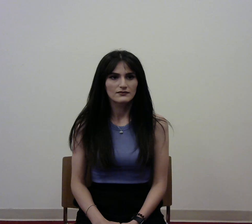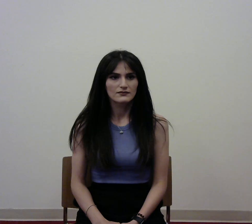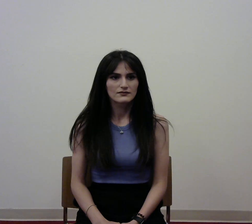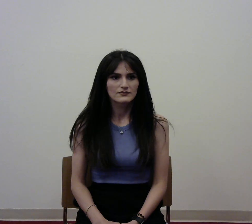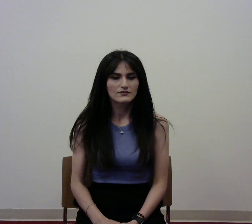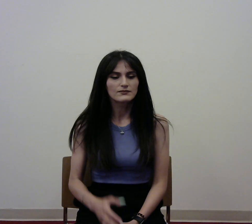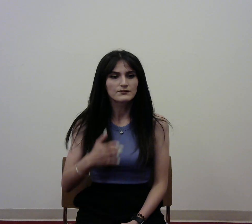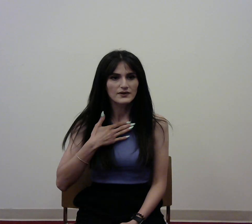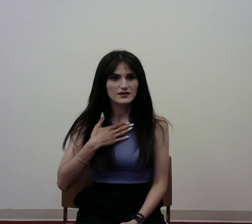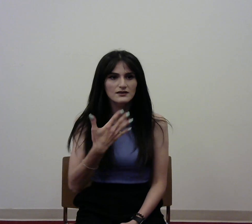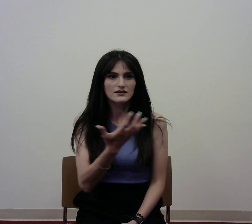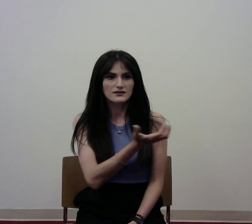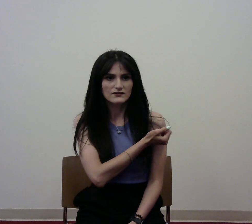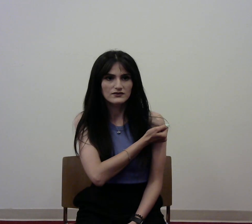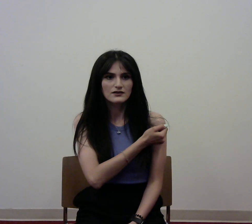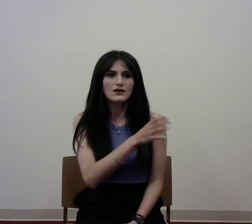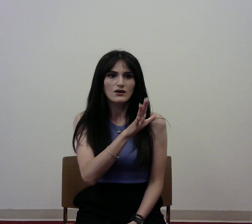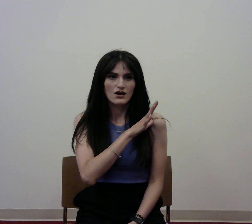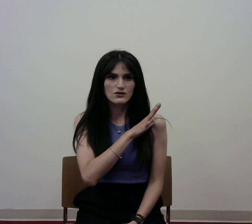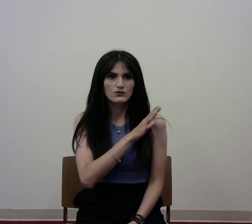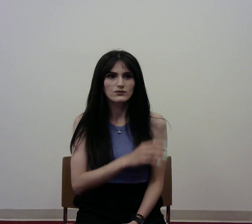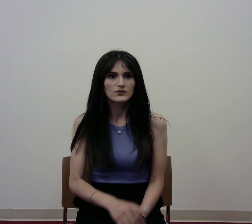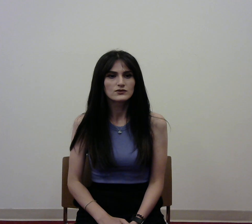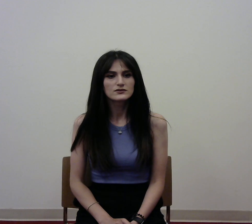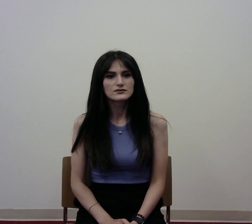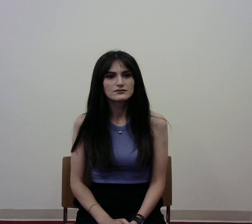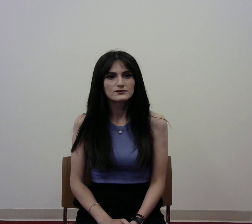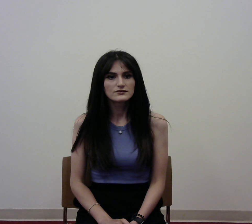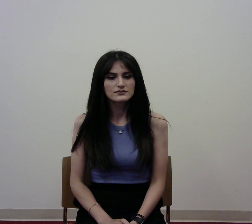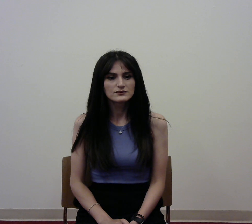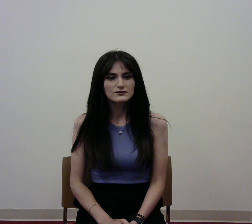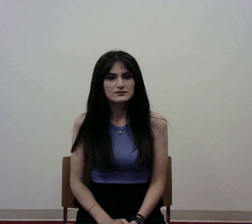Mən vaksin vurdurmuşam